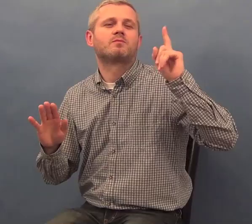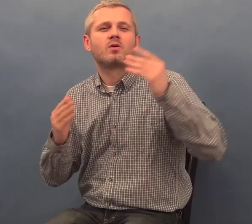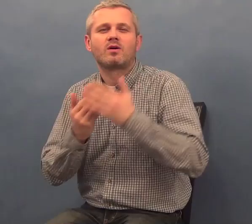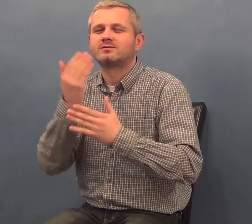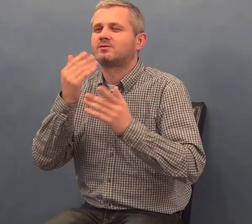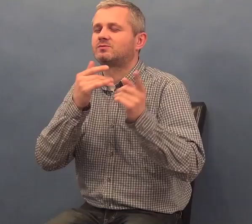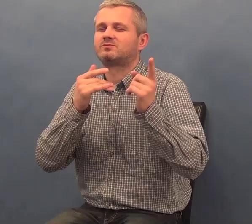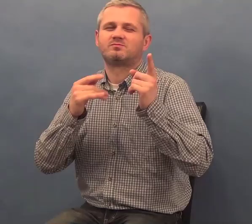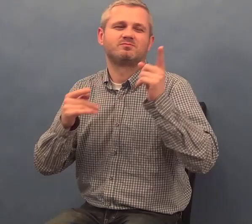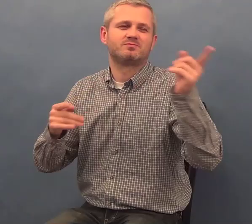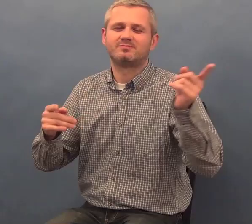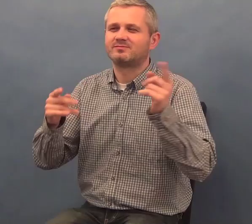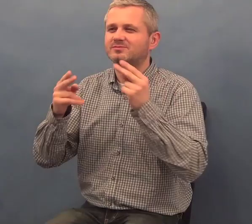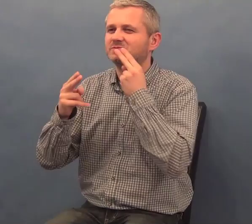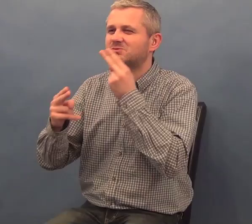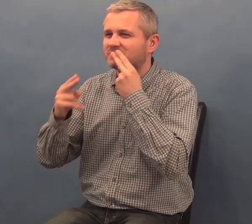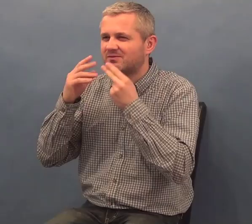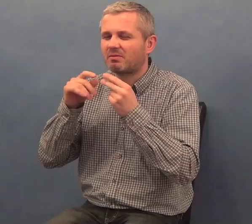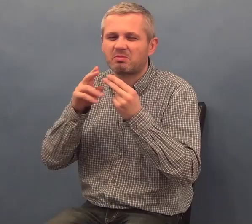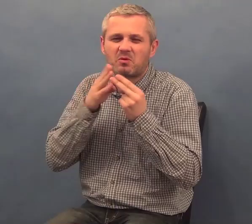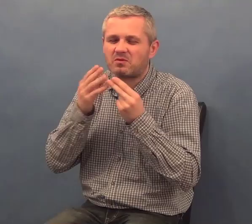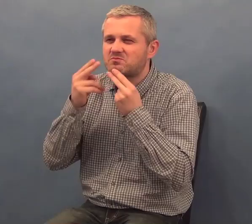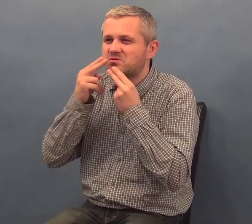Okazało się, że ten chłopak, wiesz, palił papierosa.